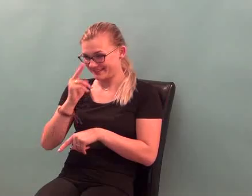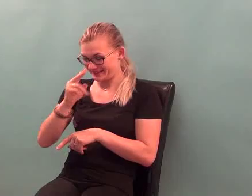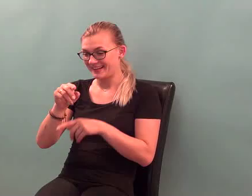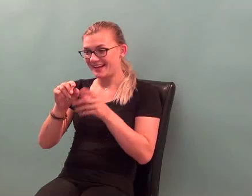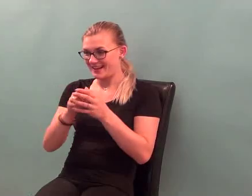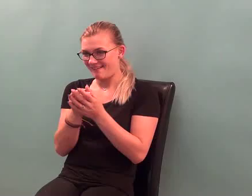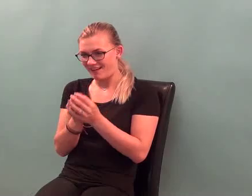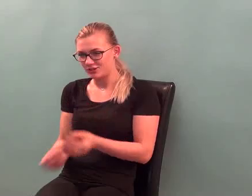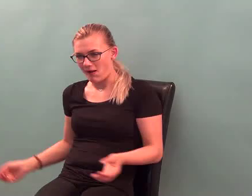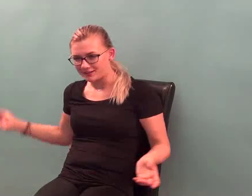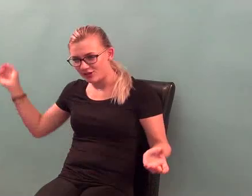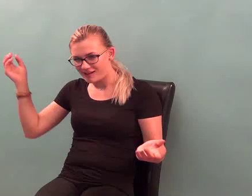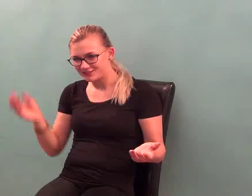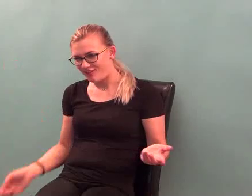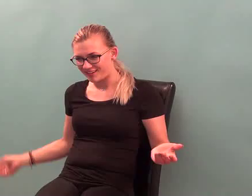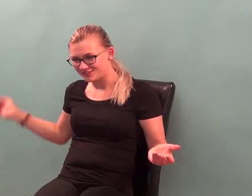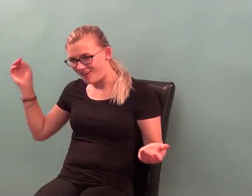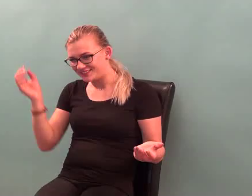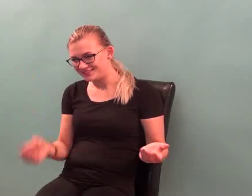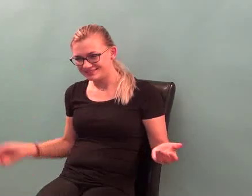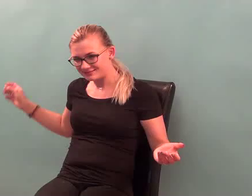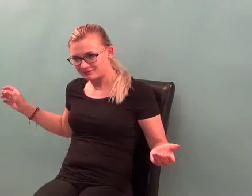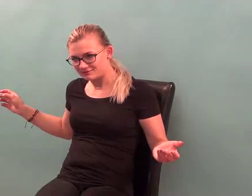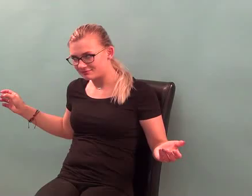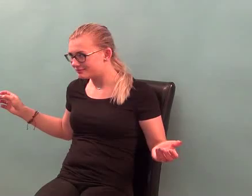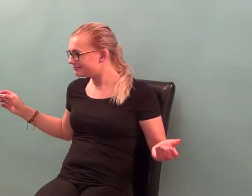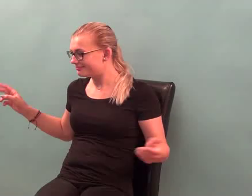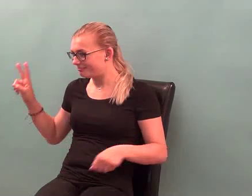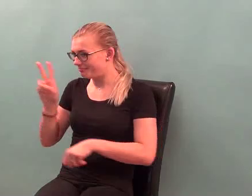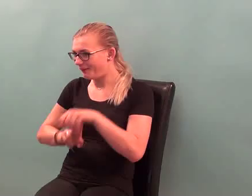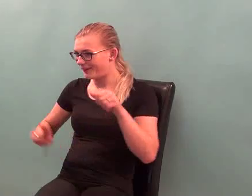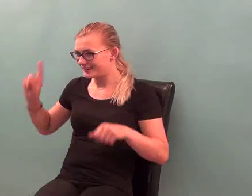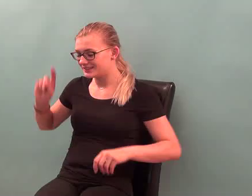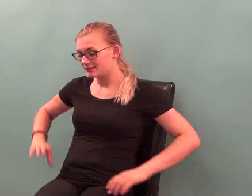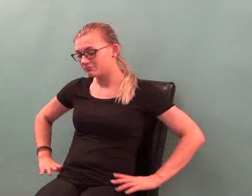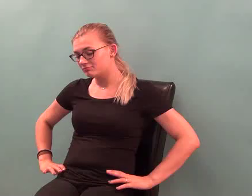Chłopiec robi zamach ręką i nagle zatrzymuje się, patrzy się w bok, a za nim stoi policjant trzymający ręce na biodrach!